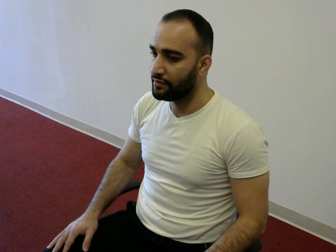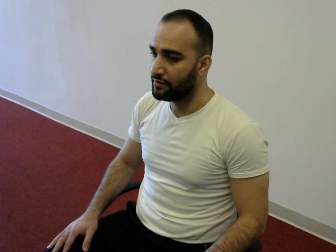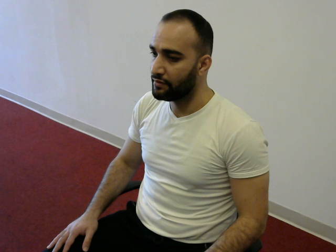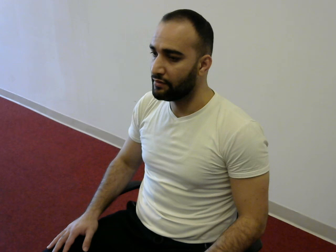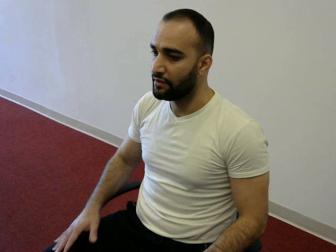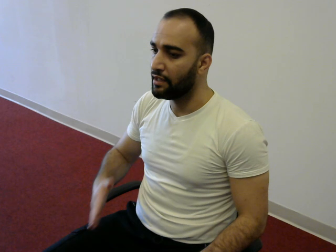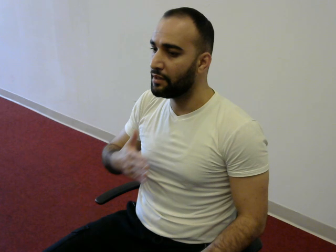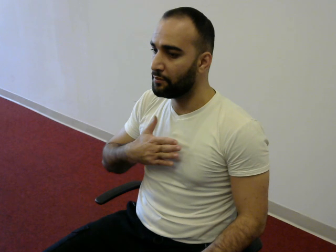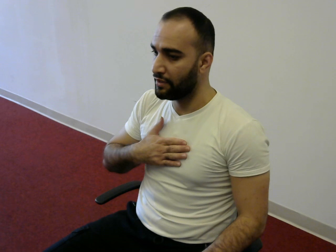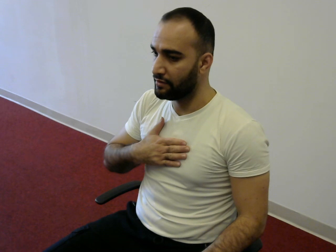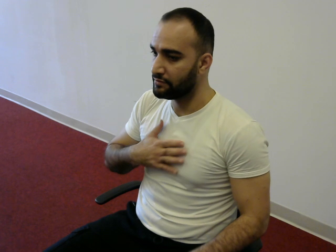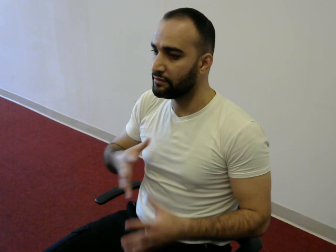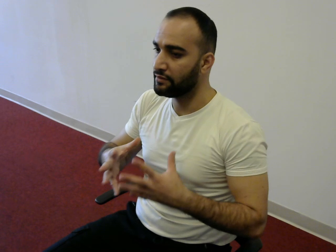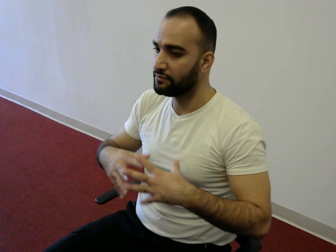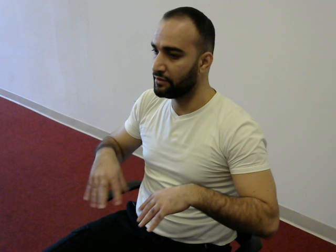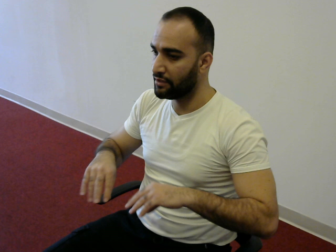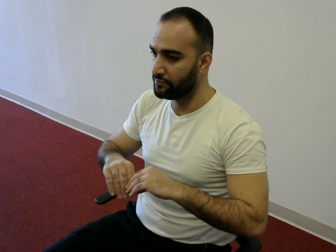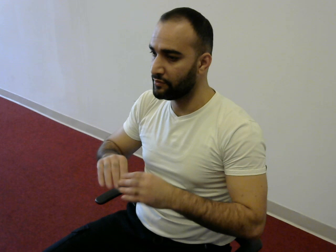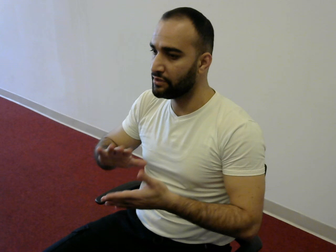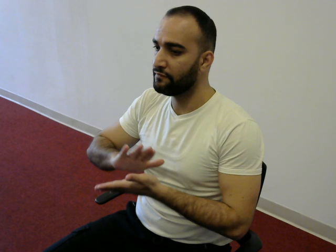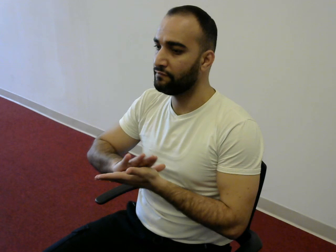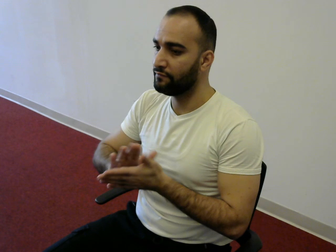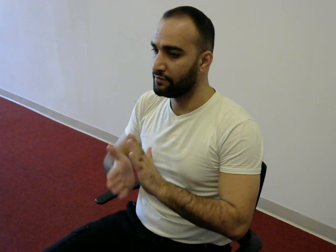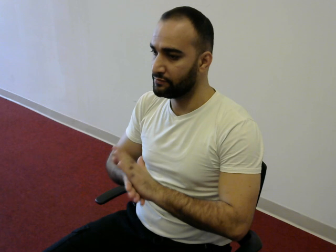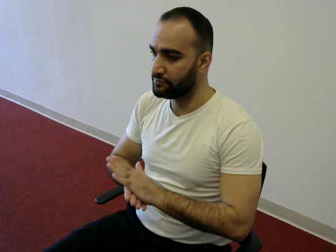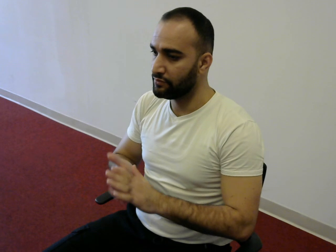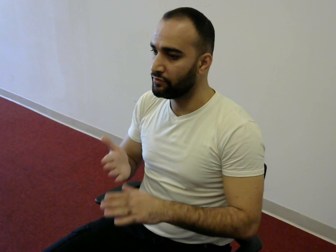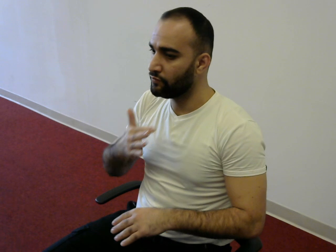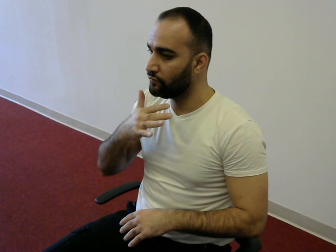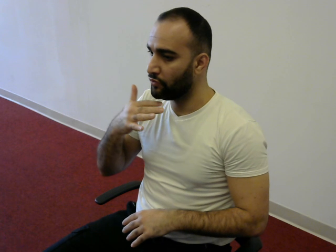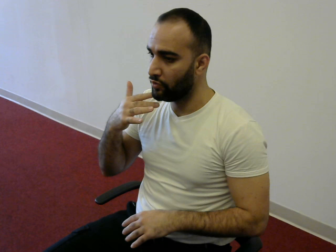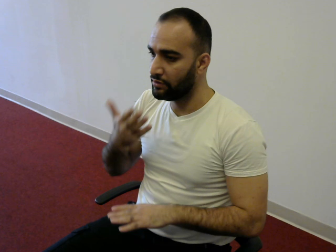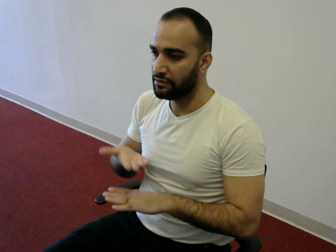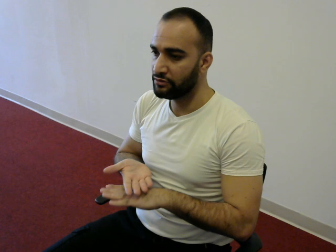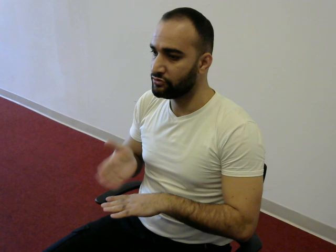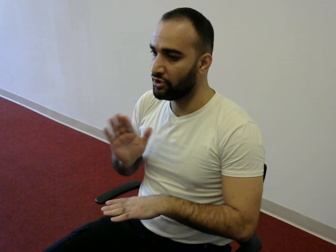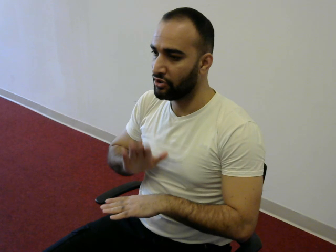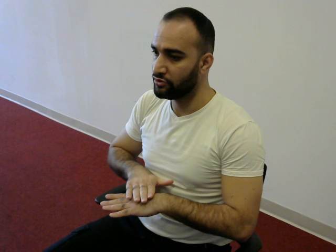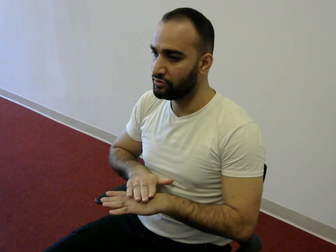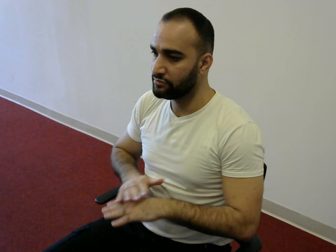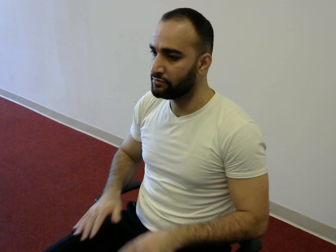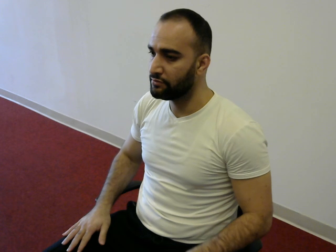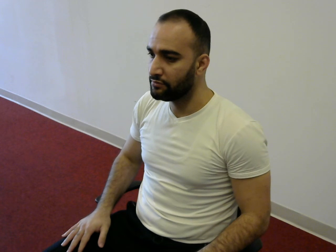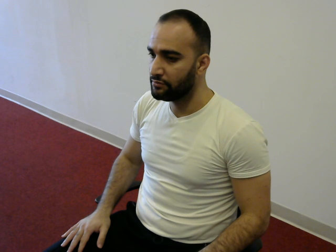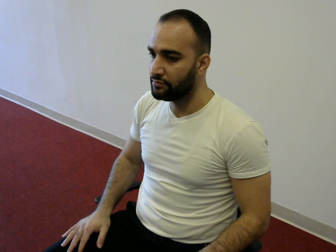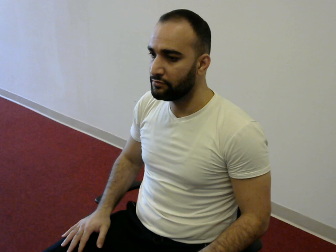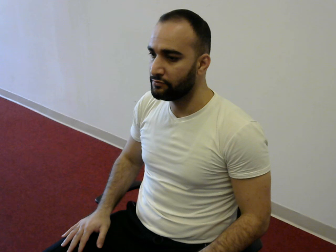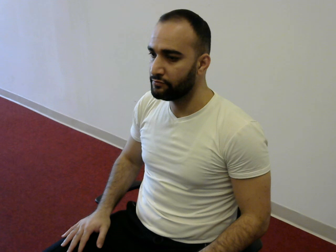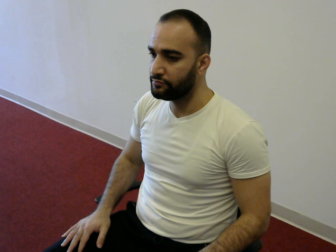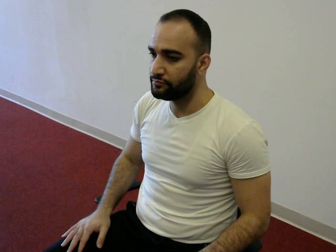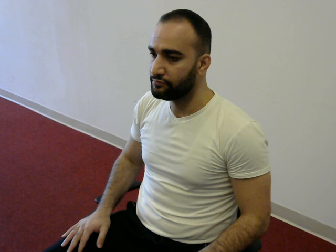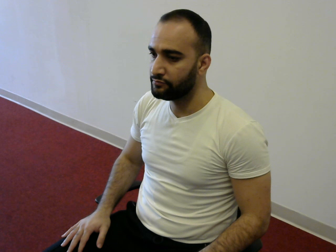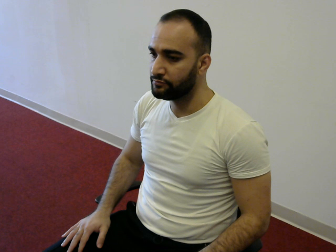Mənim ailəmin vəziyyəti çox ağırdır